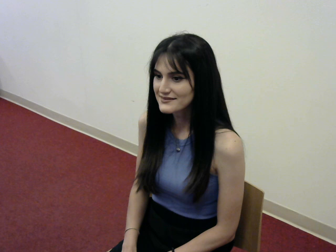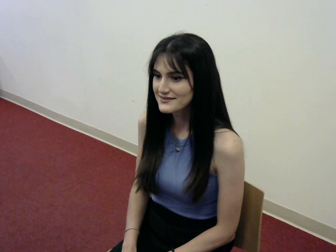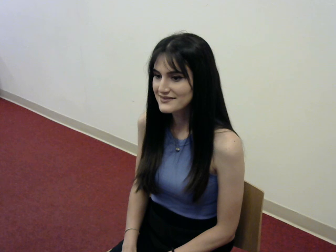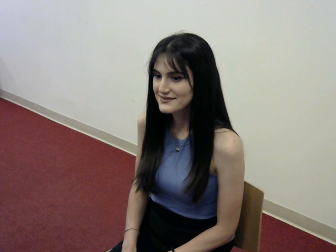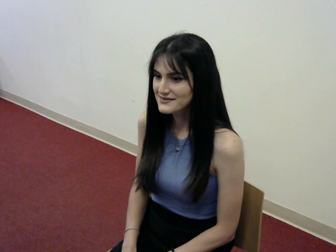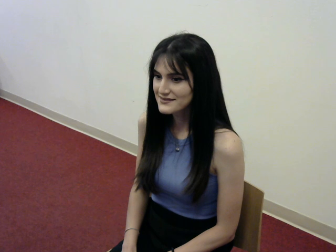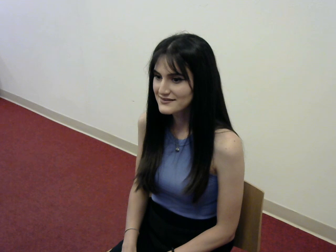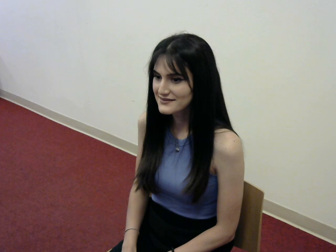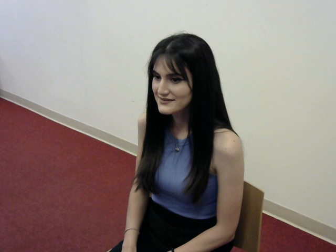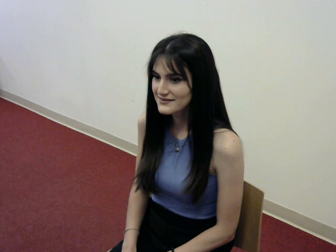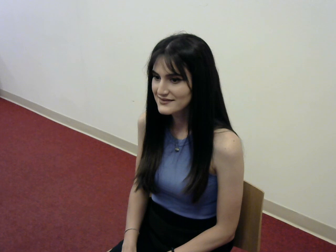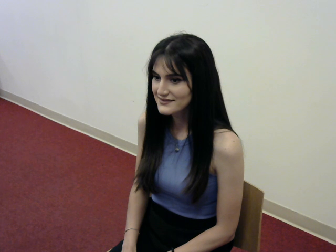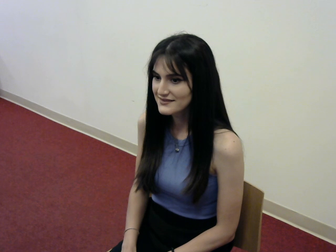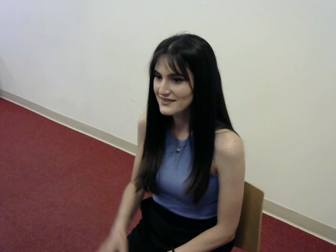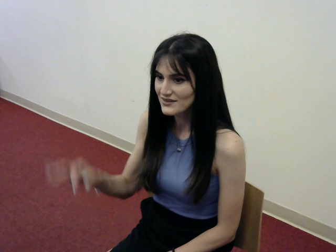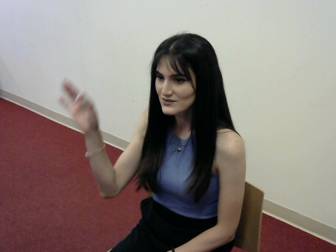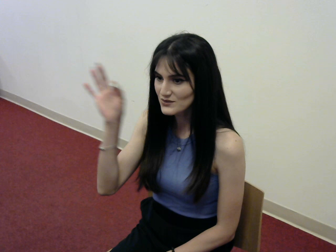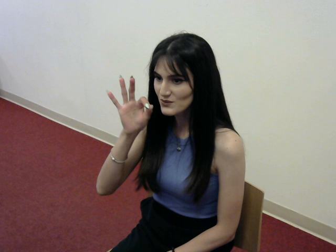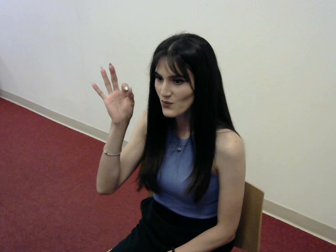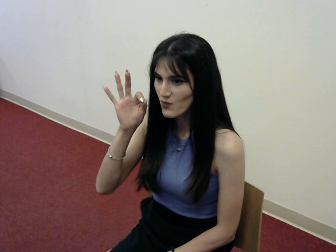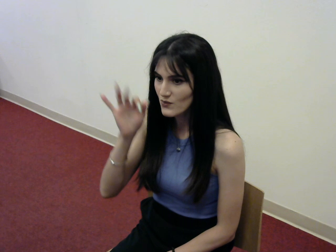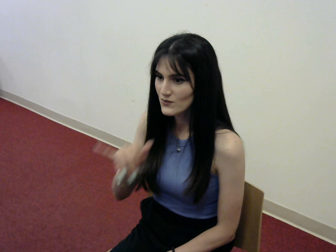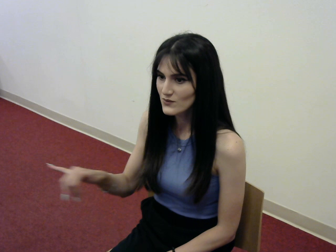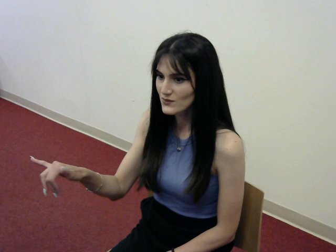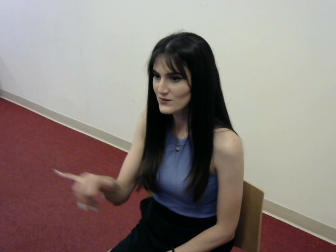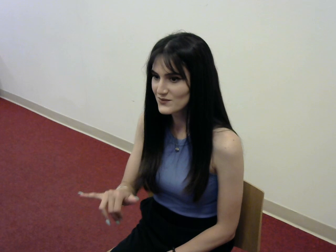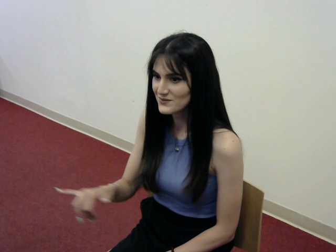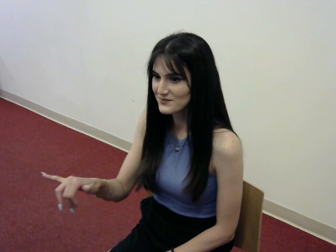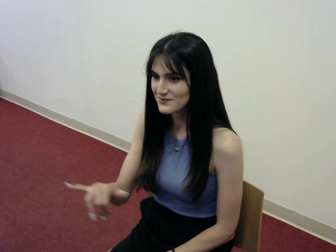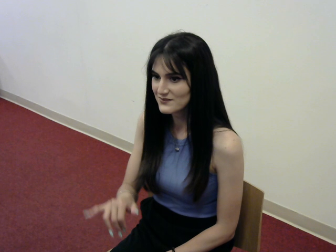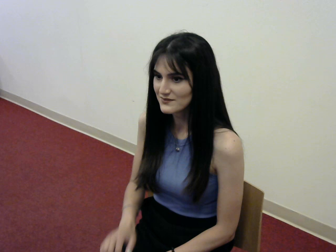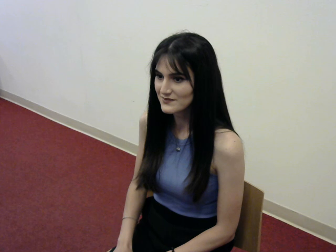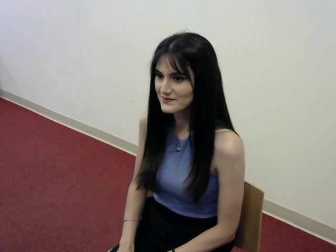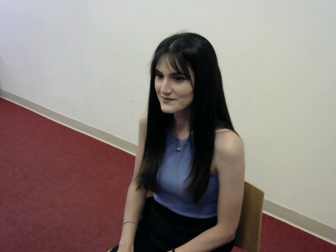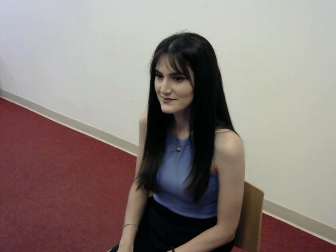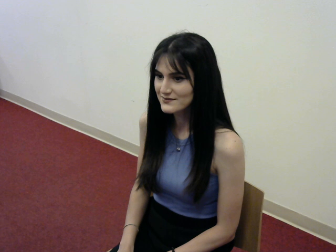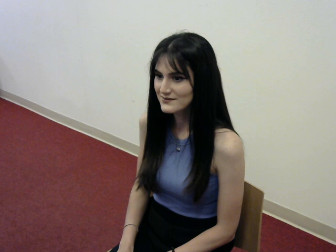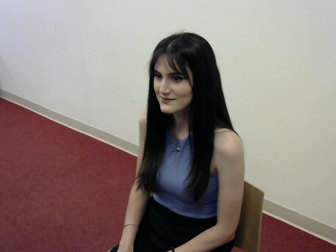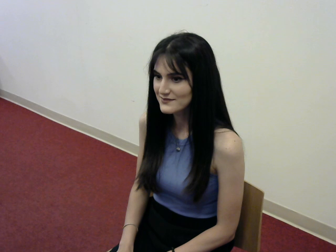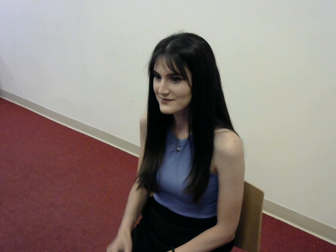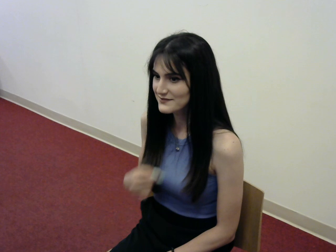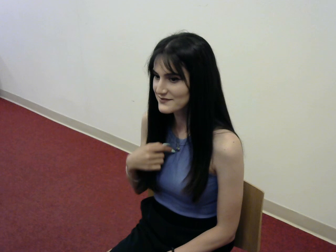Ayaqyolu hardadır?